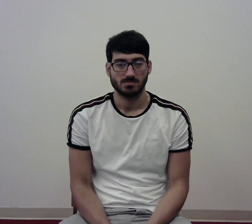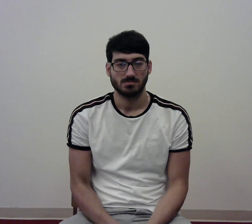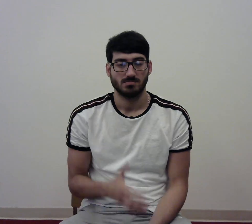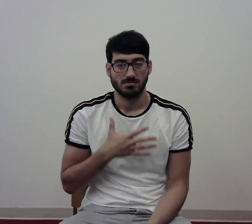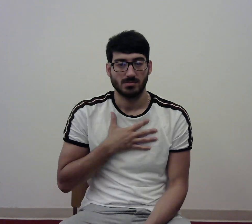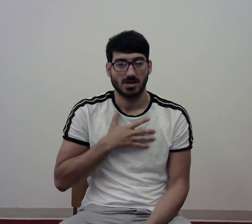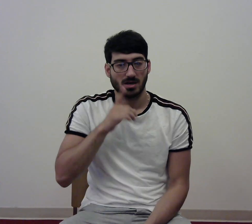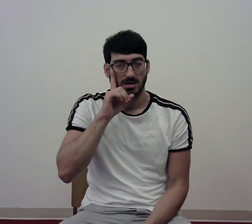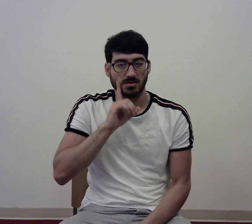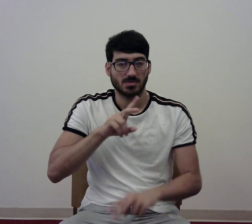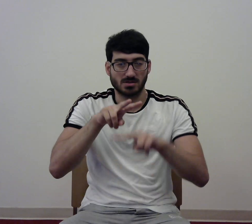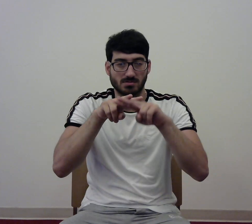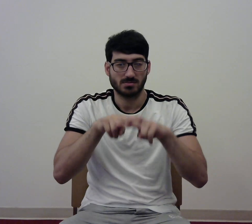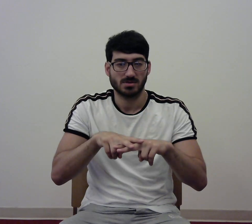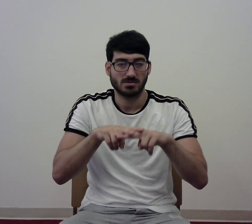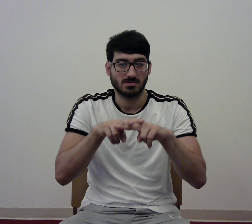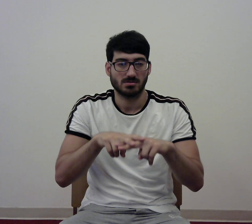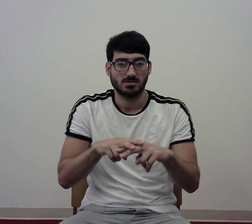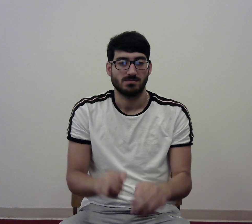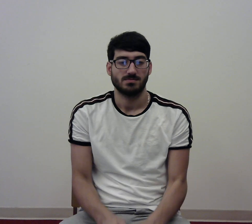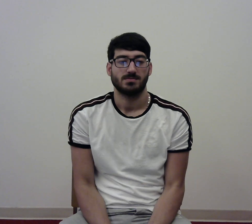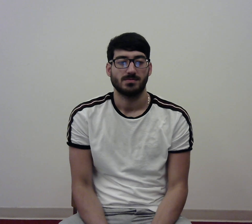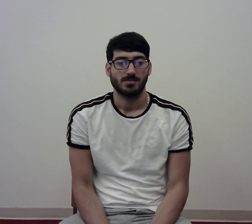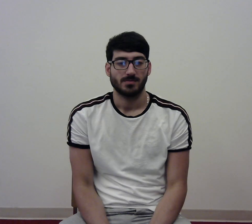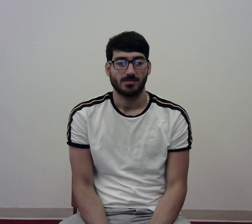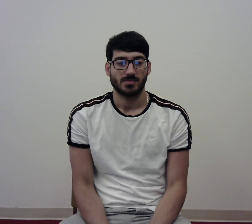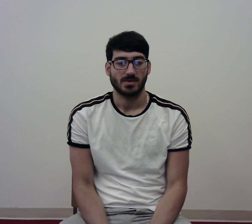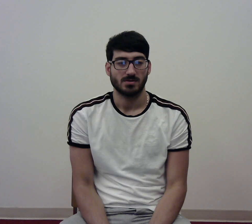Bakı Azərbaycanın paytaxtıdır